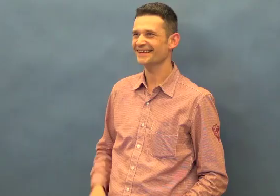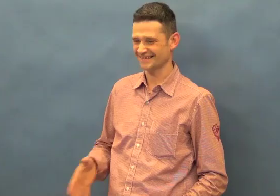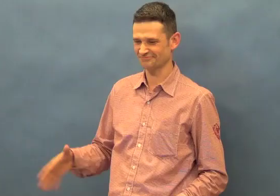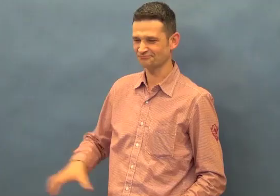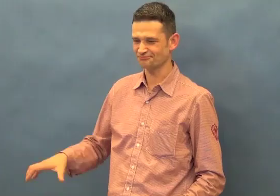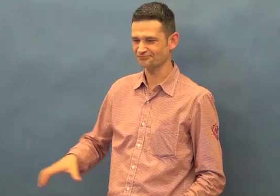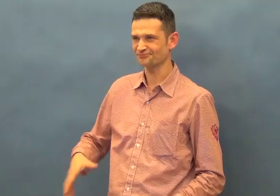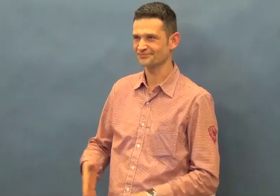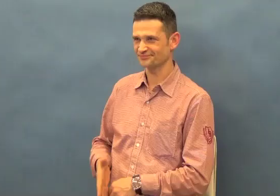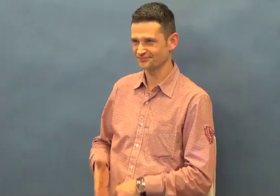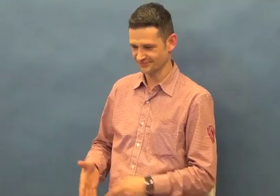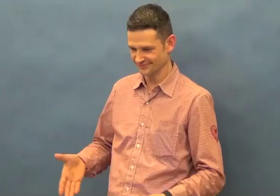Piłowanie i kradzież.